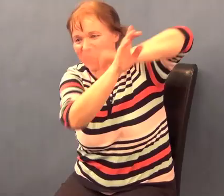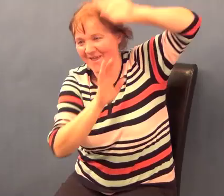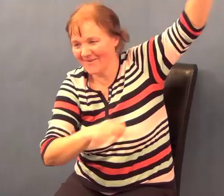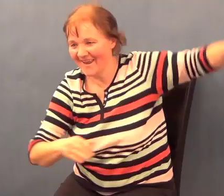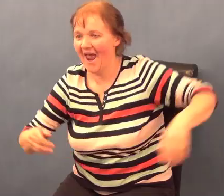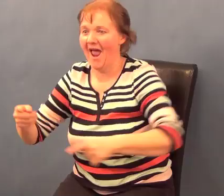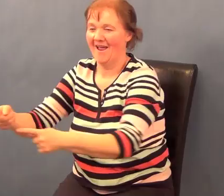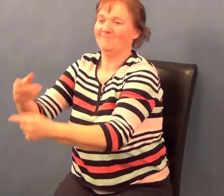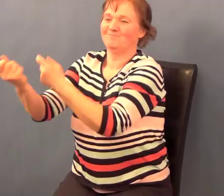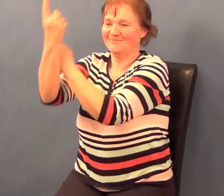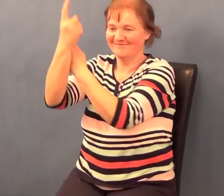Chłopak jest zaskoczony obecnością jelenia.